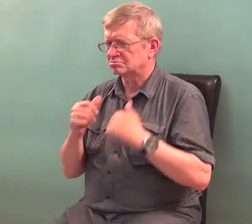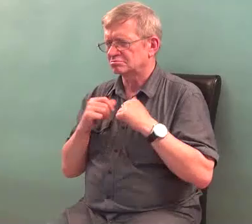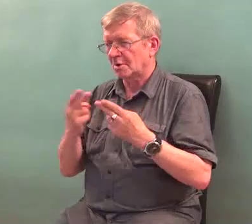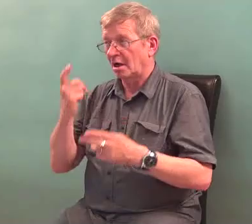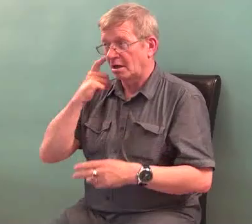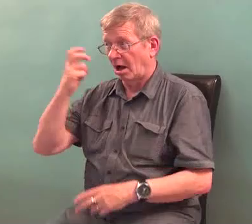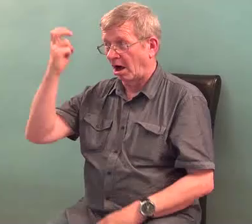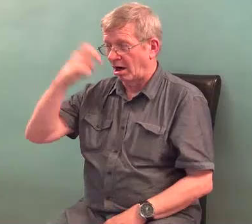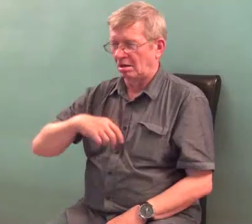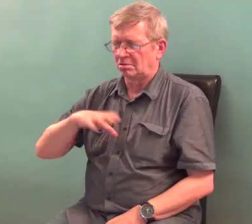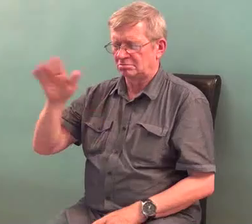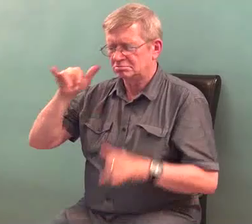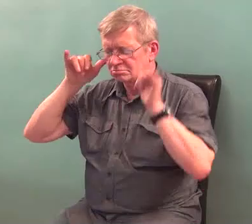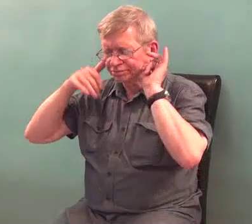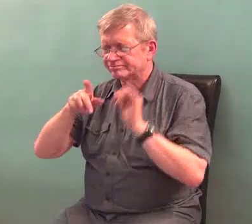Nawet, jeśli słyszący nam będą dokuczać, trzeba być na to głuchym i siedzieć cicho.